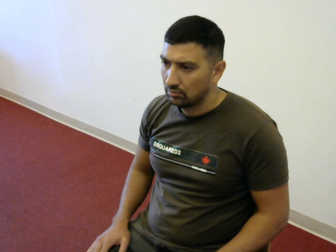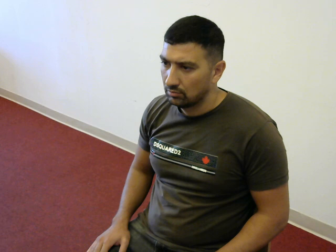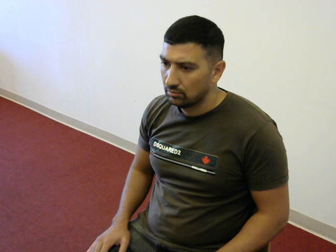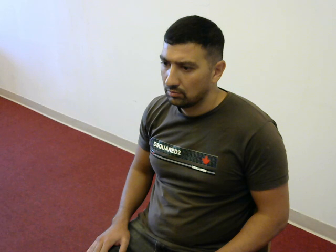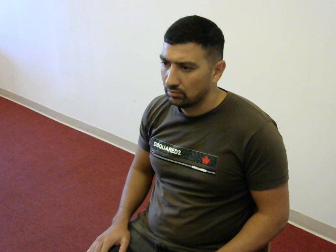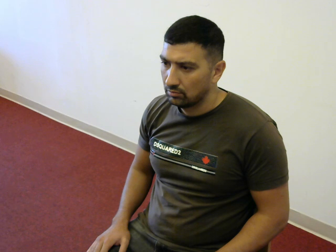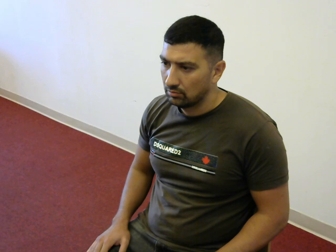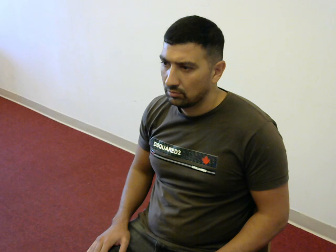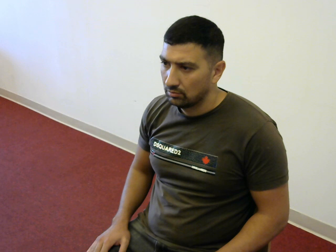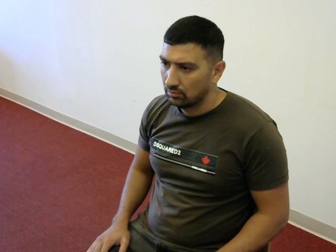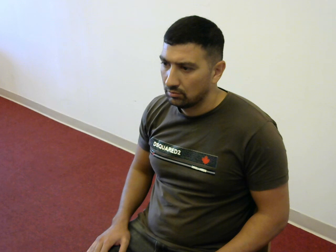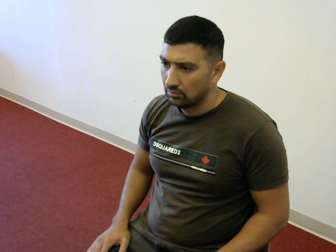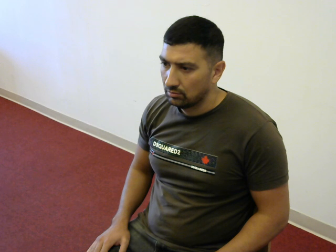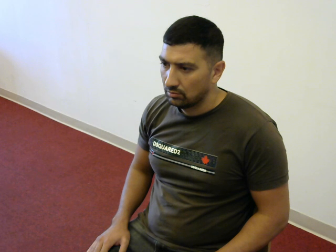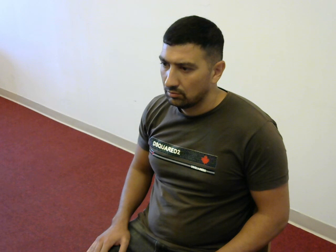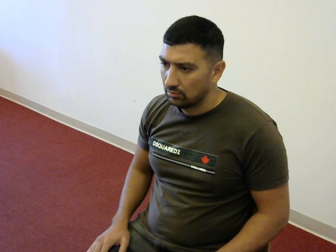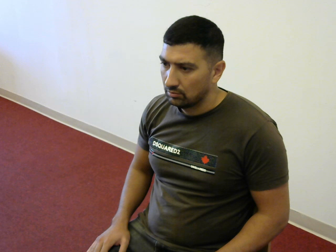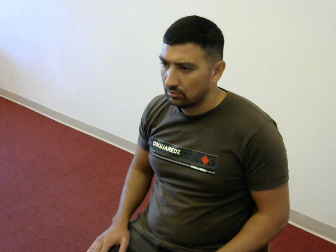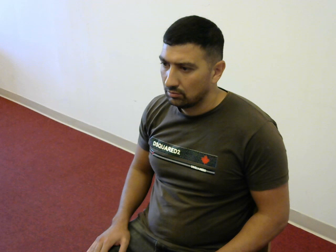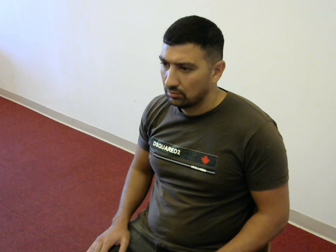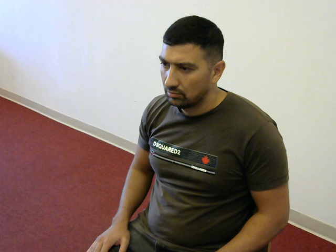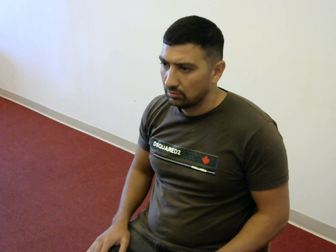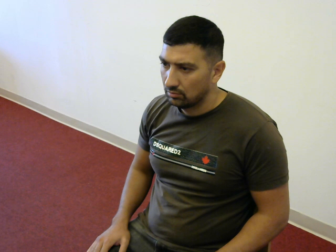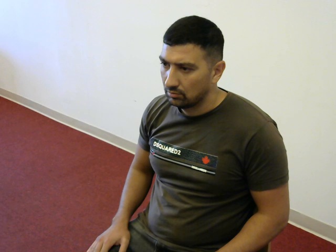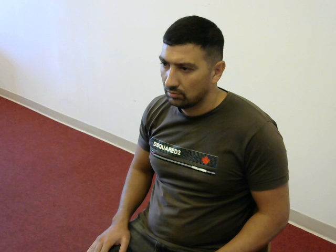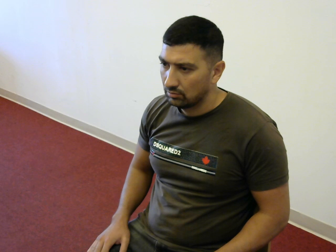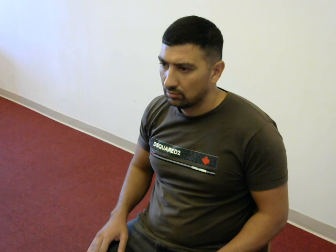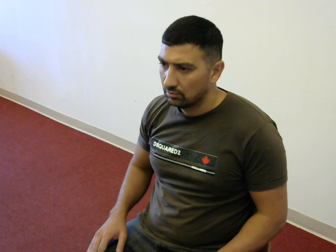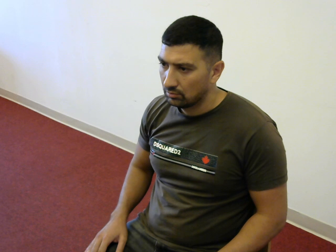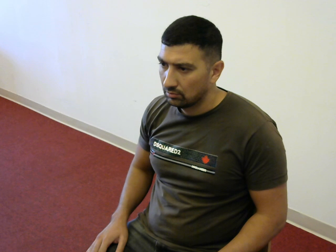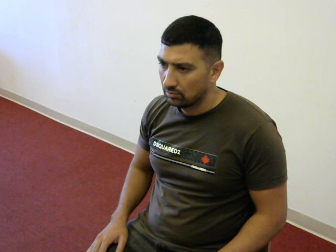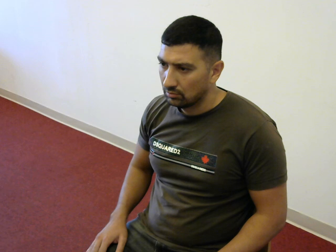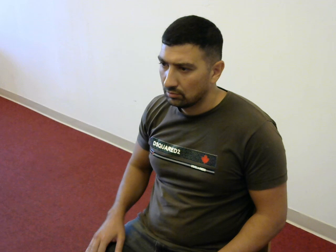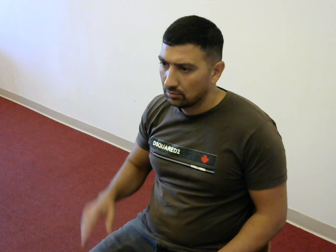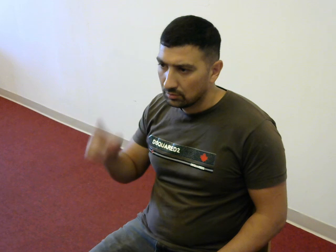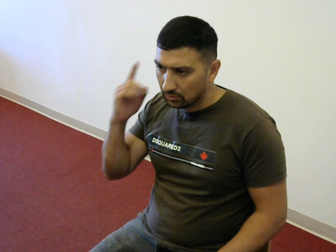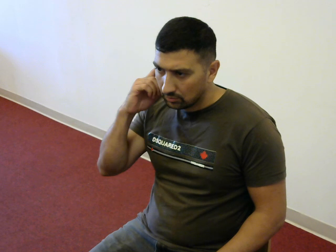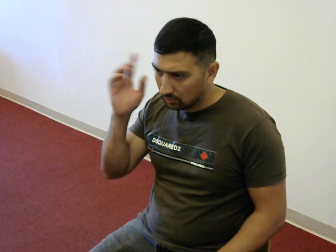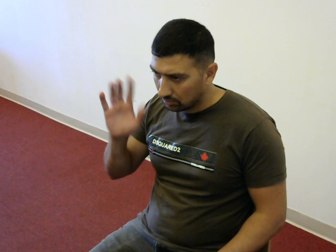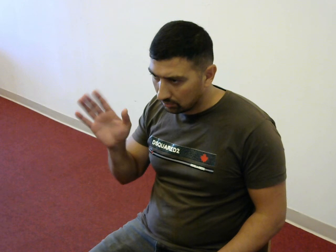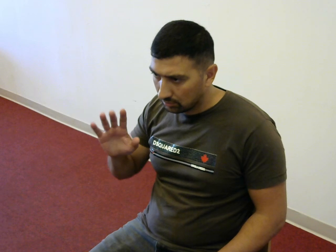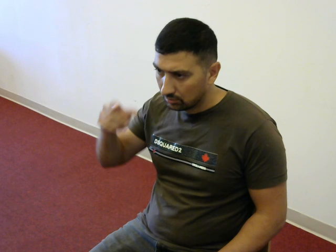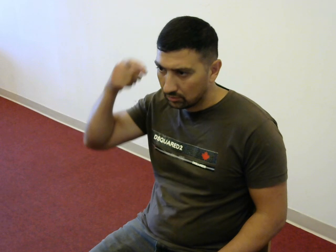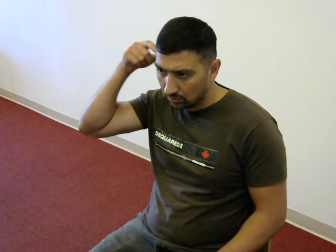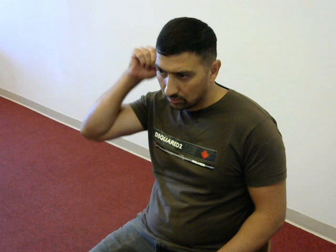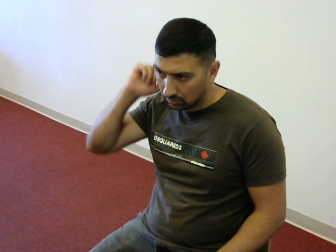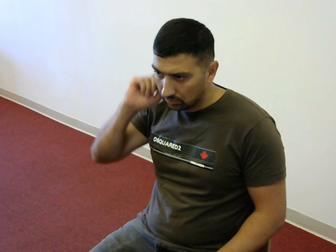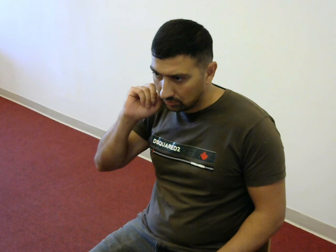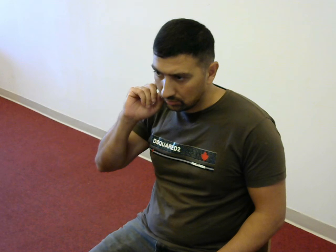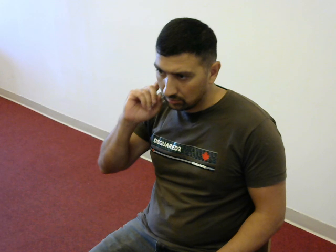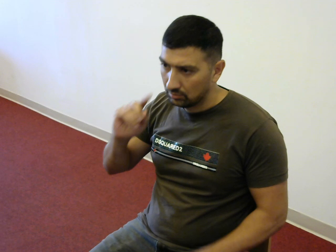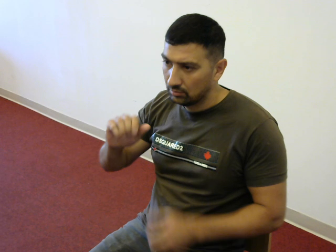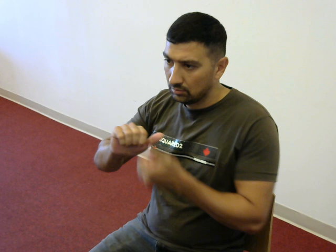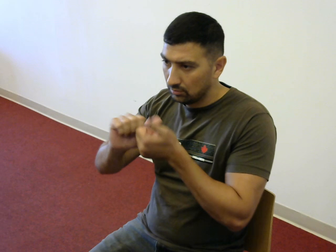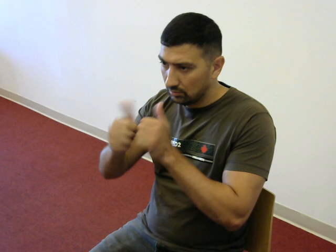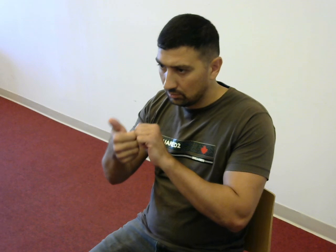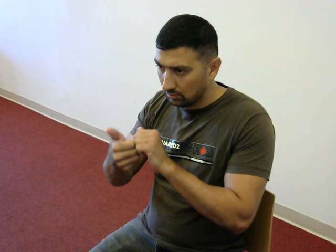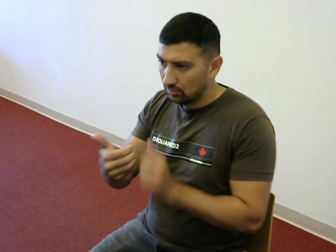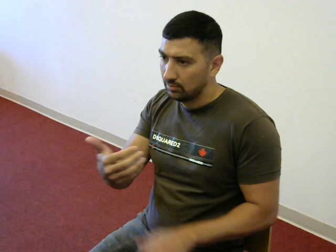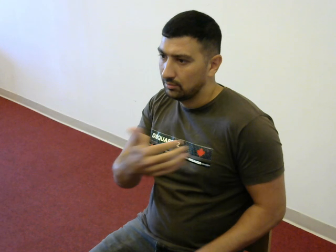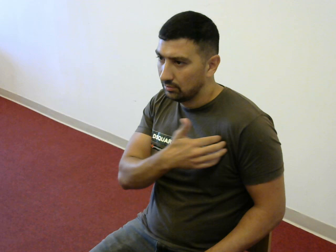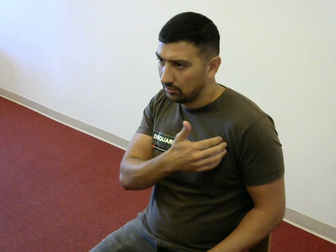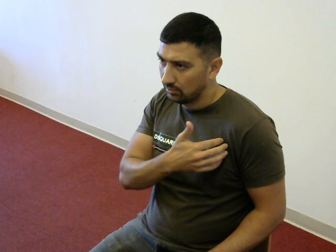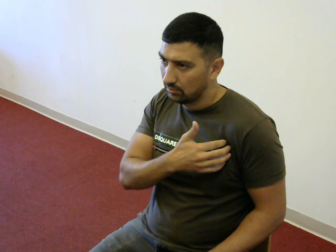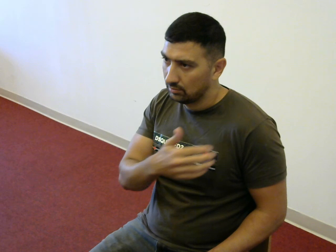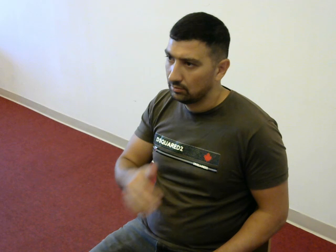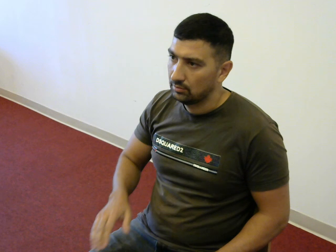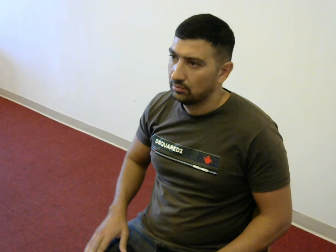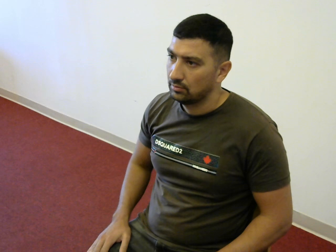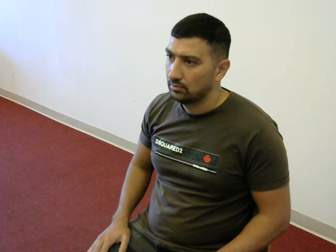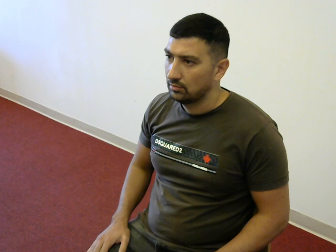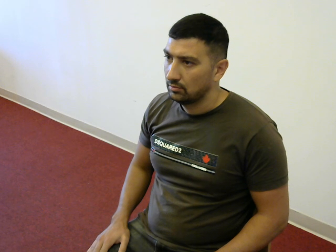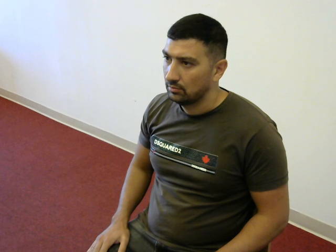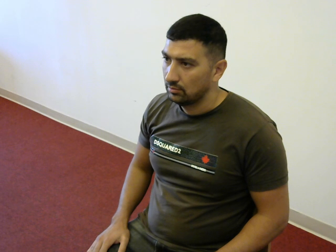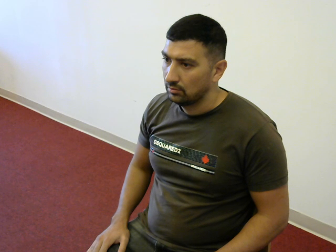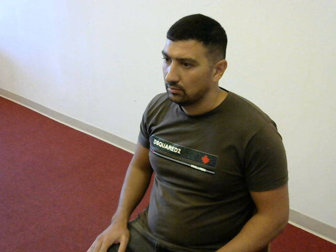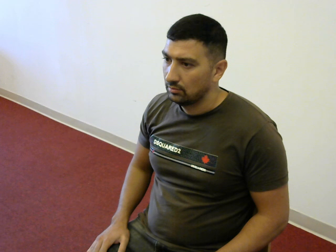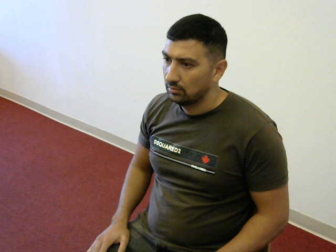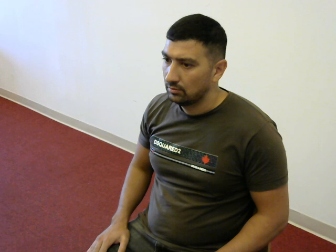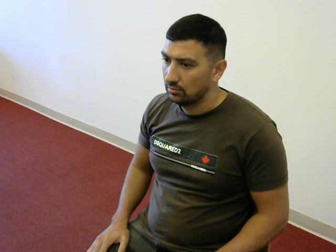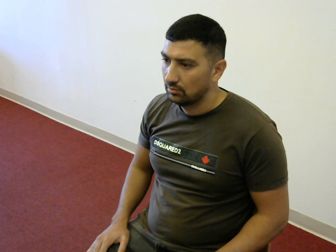Eşitmə aparatını dəyişmək istəyirəm